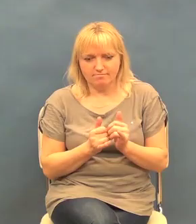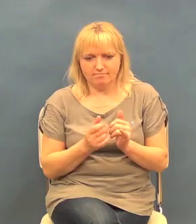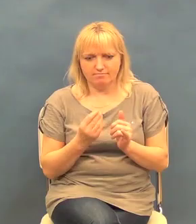"O, chcę tego".